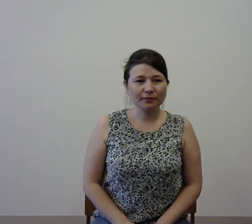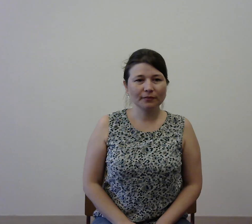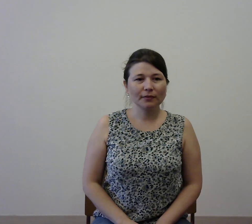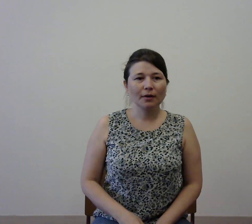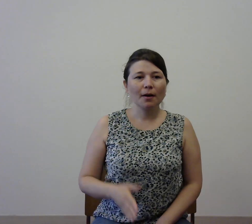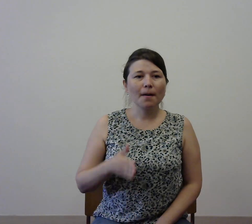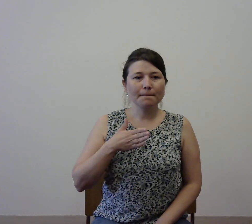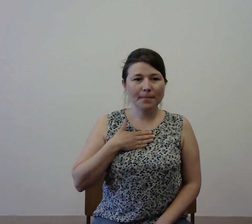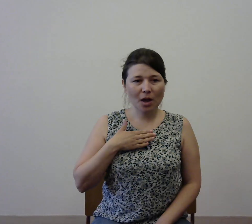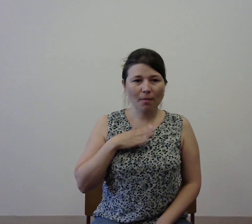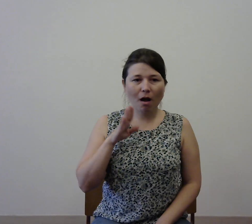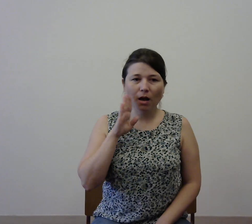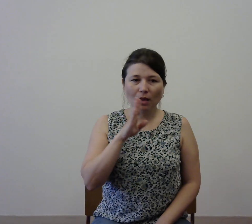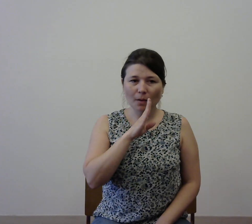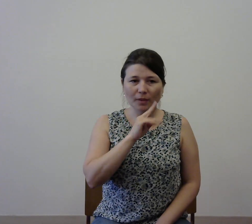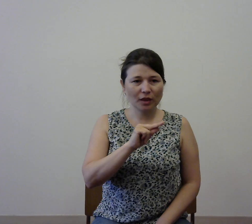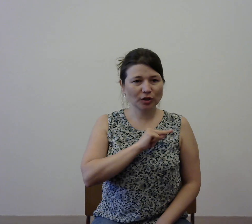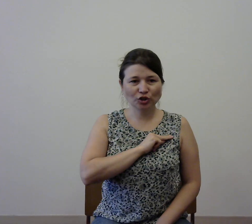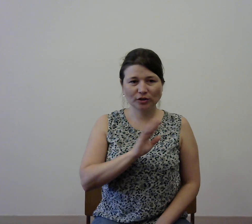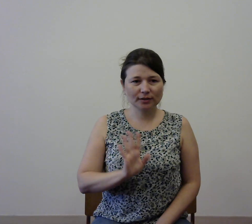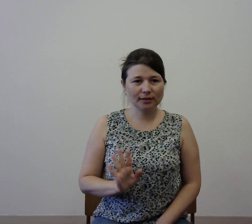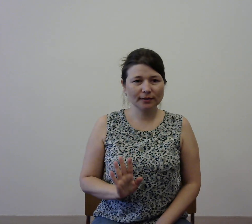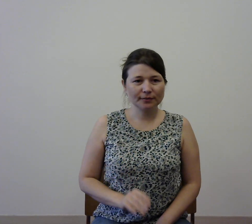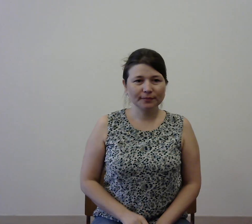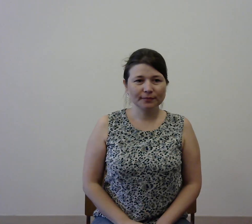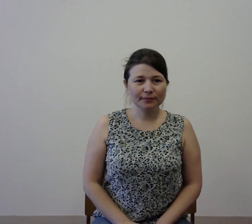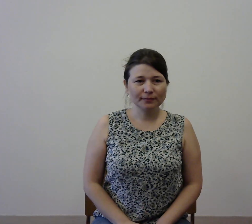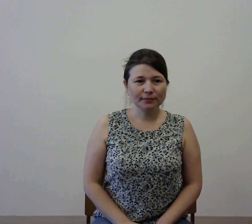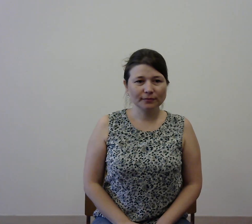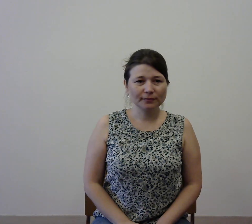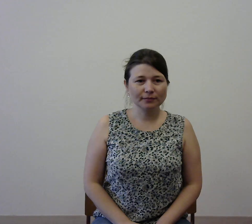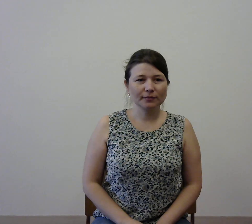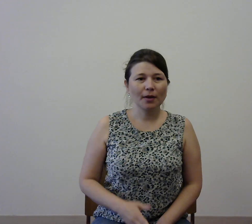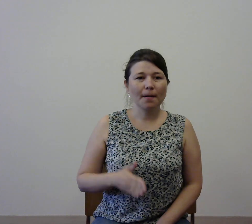Mənim anam işsizdir